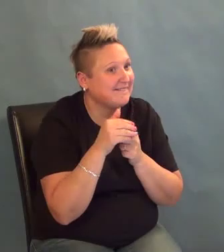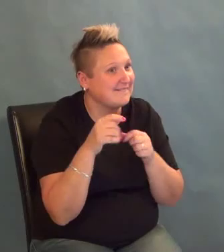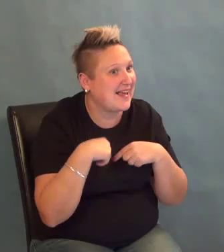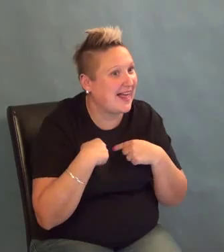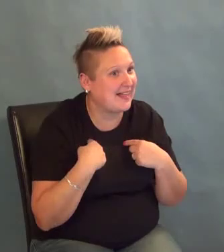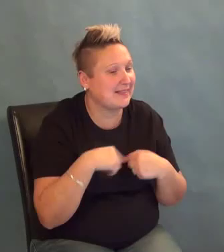Walentynki.